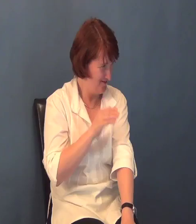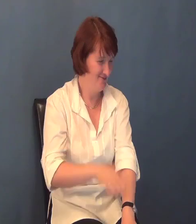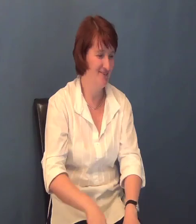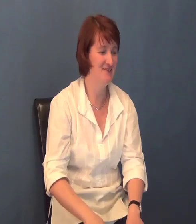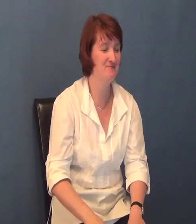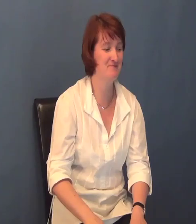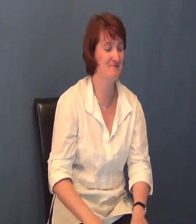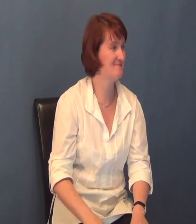Można to samo?